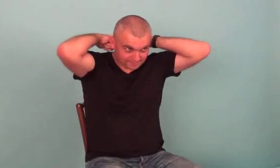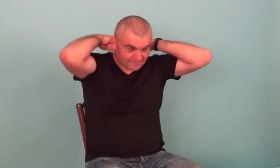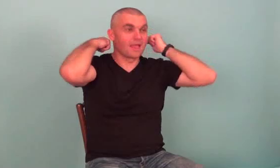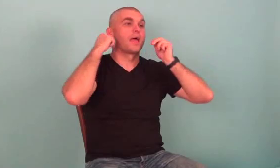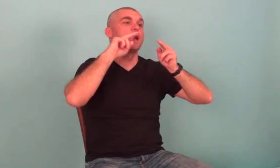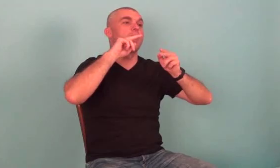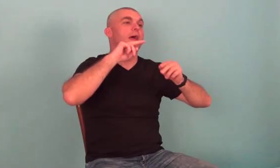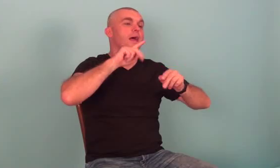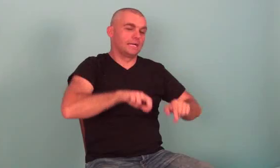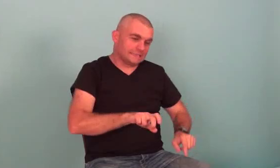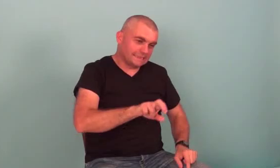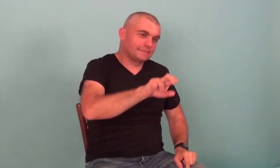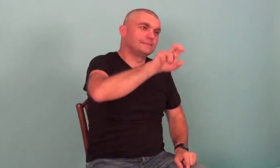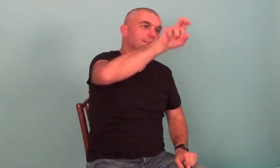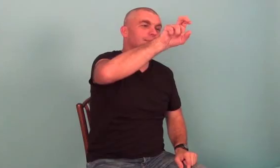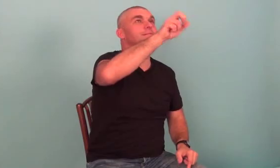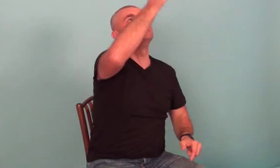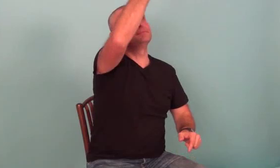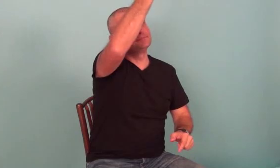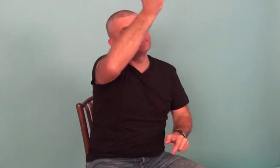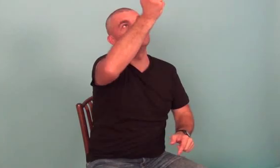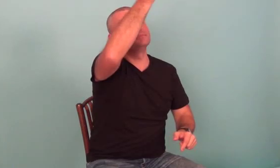Wchodzi na drzewo i zrywa gruszki.